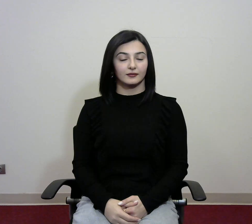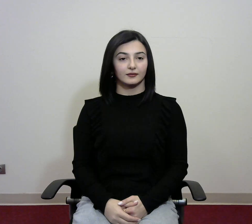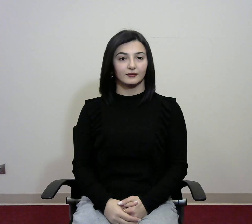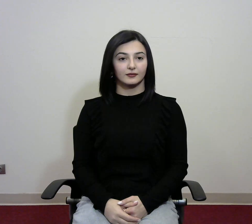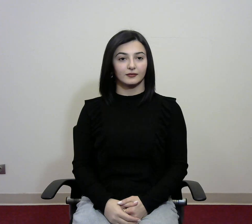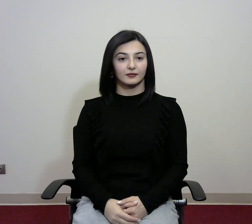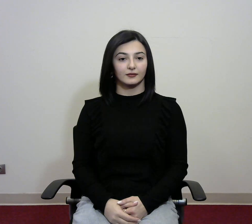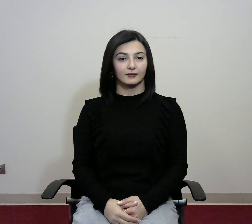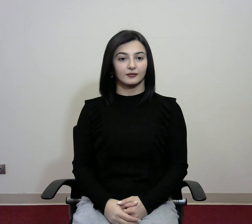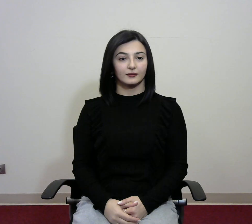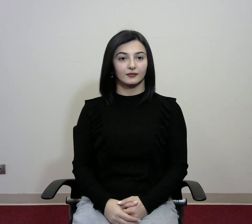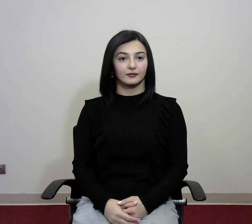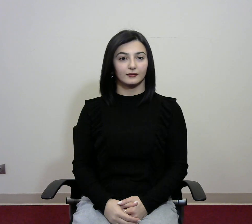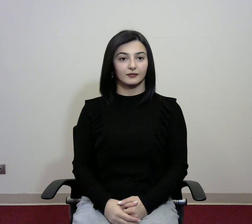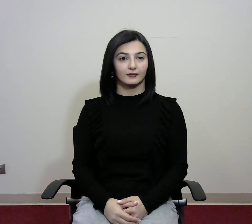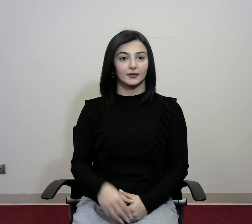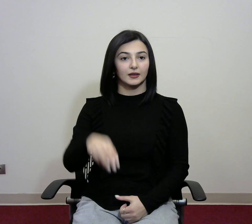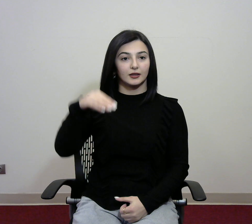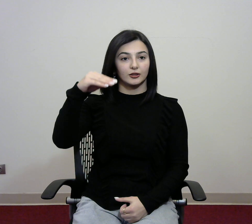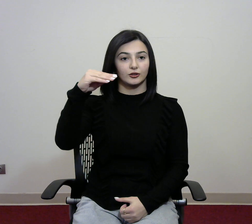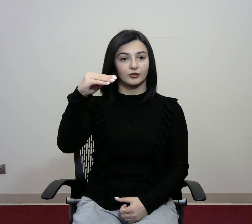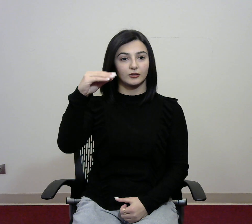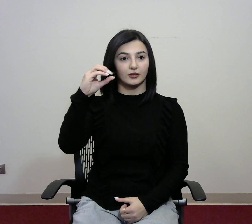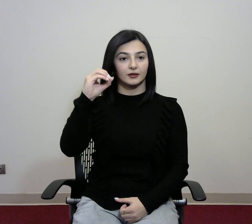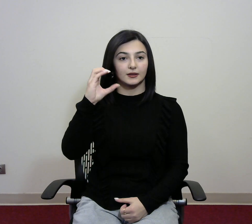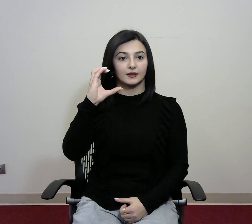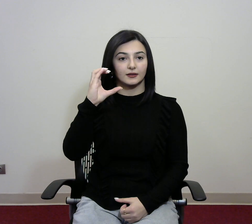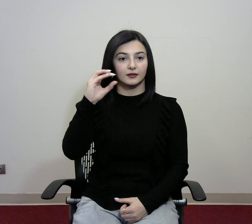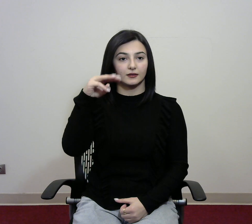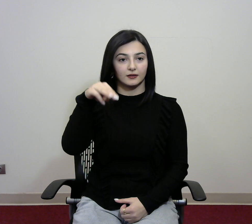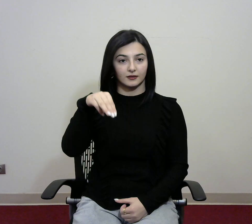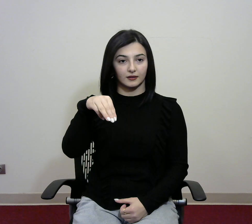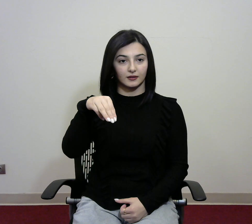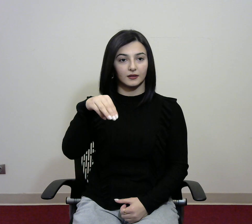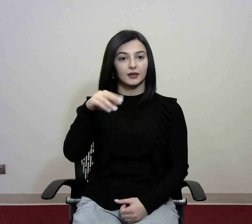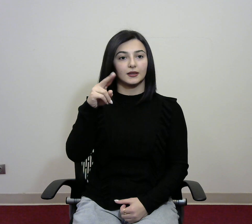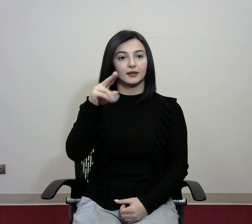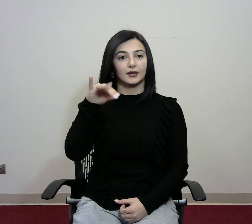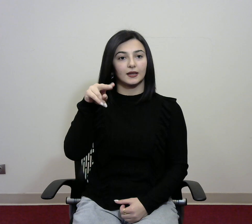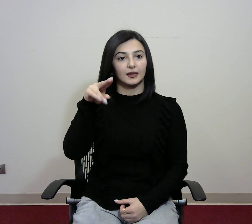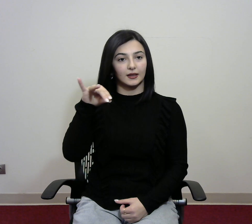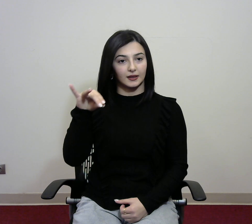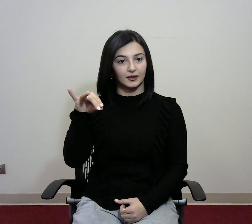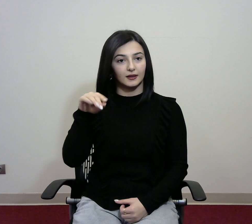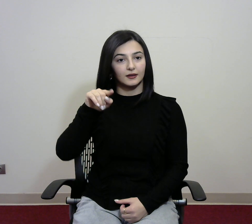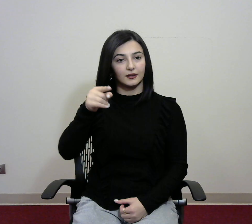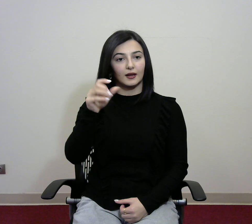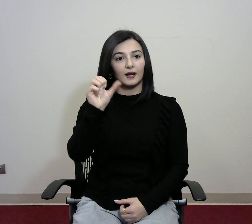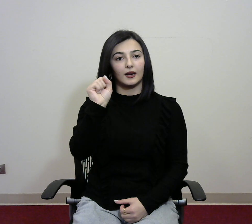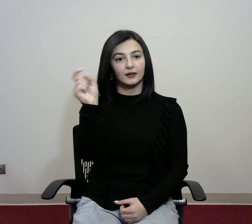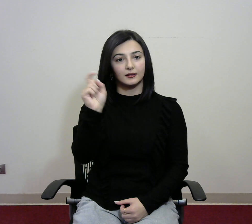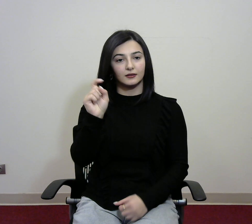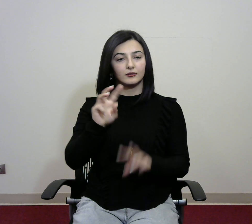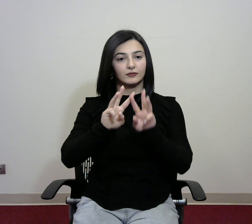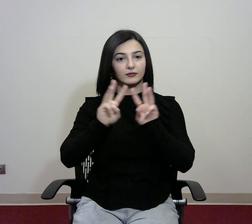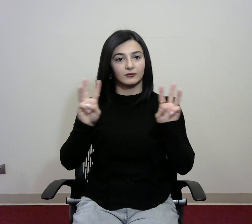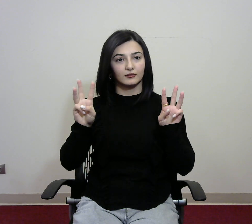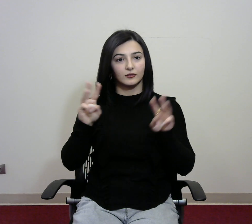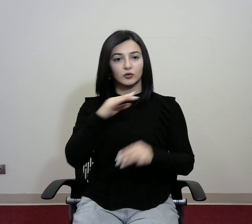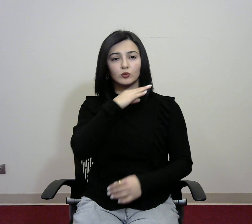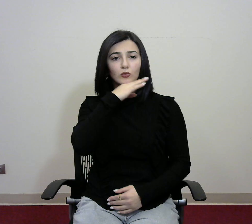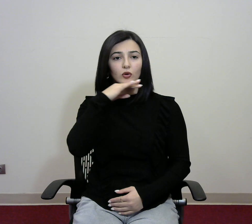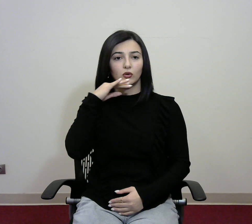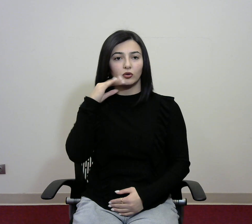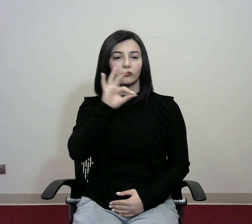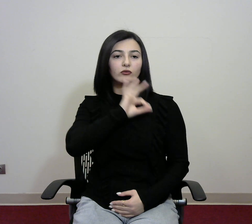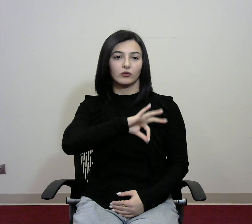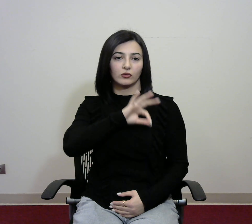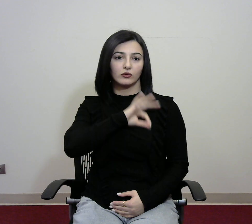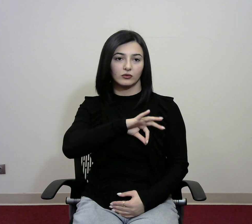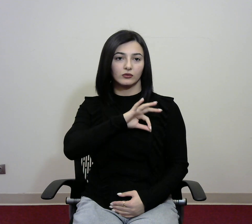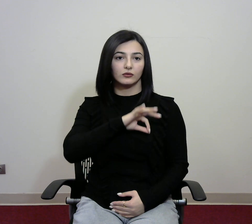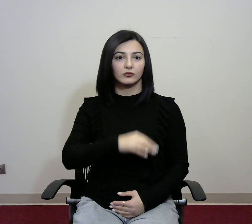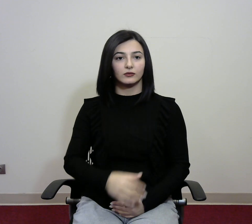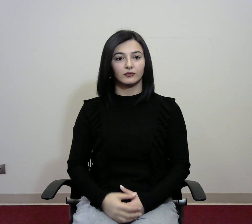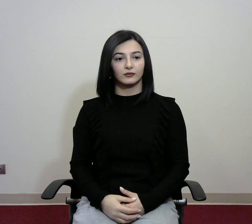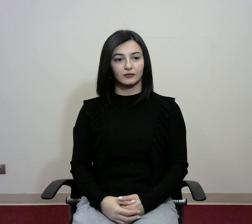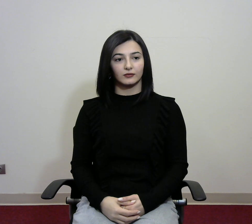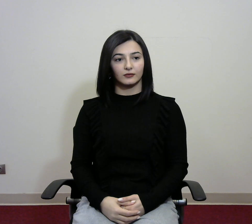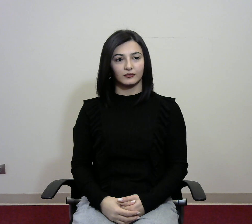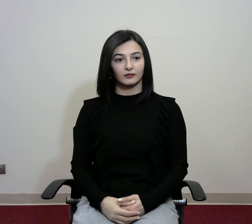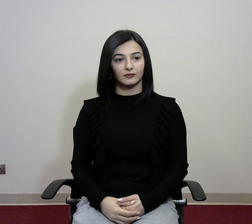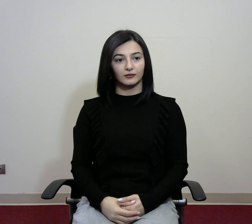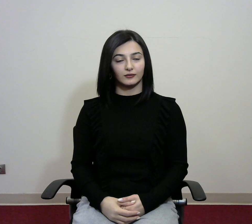Jestdili.az saytı çox faydalıdır